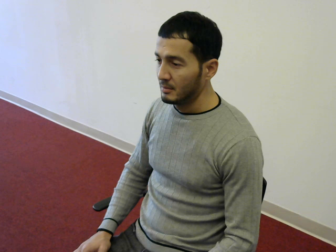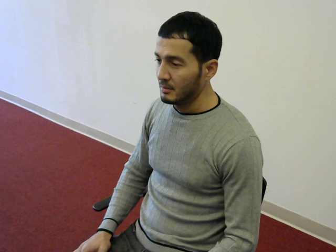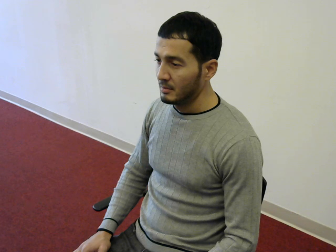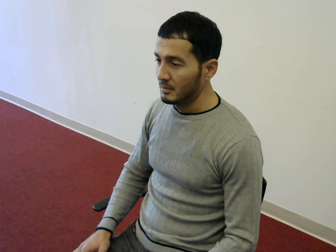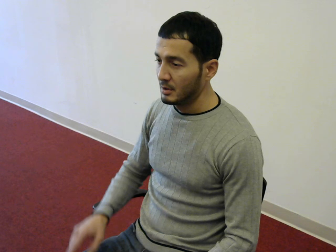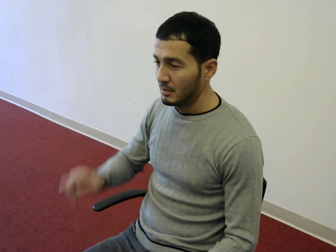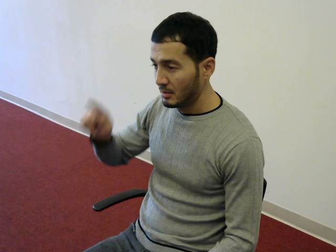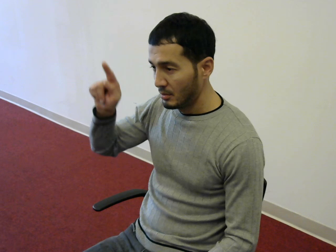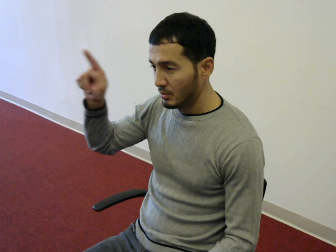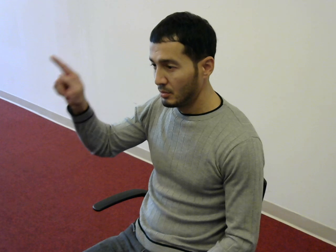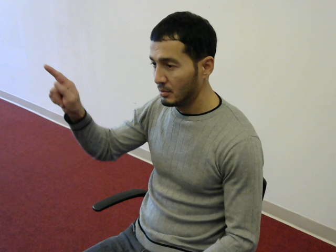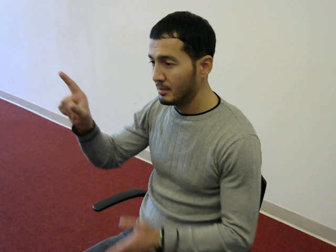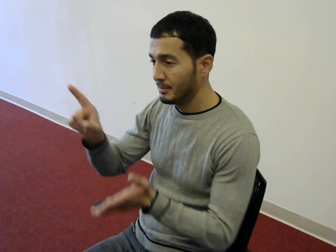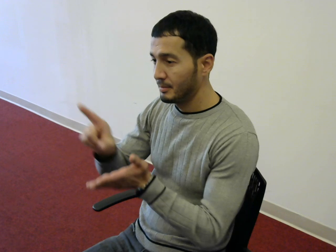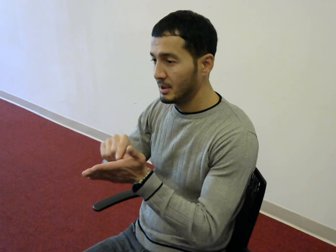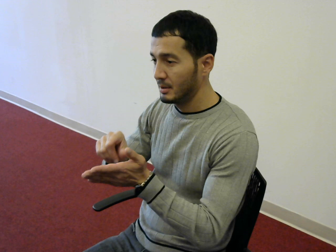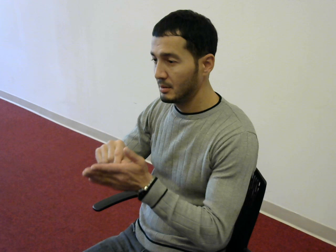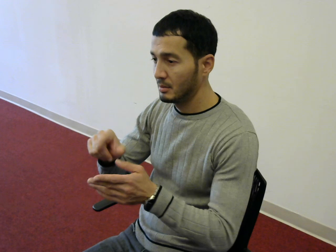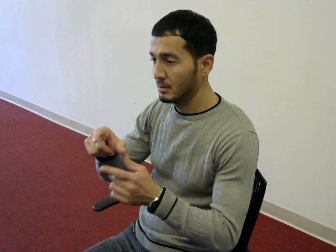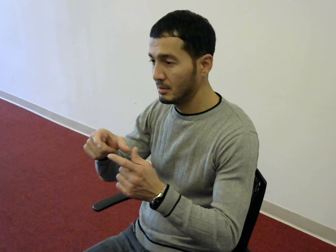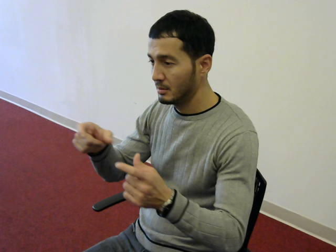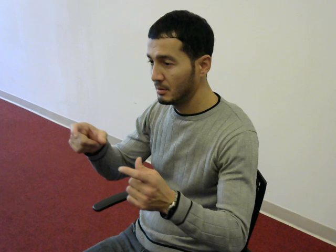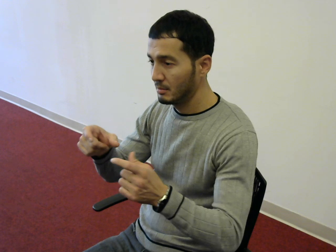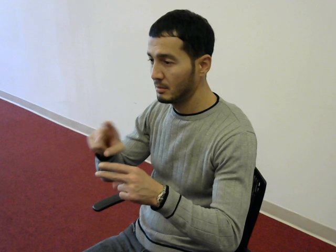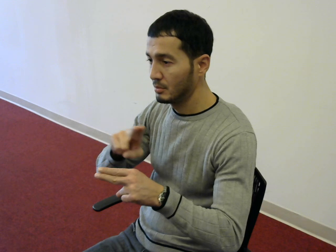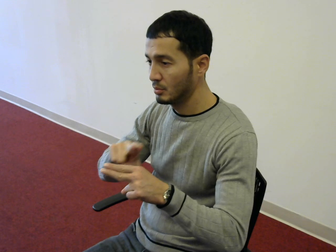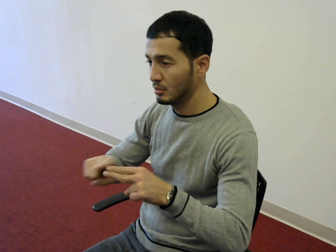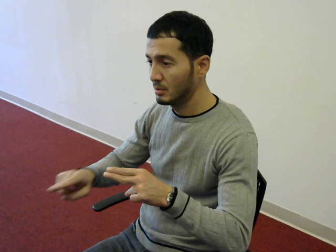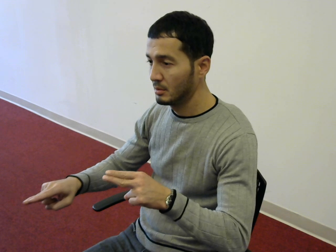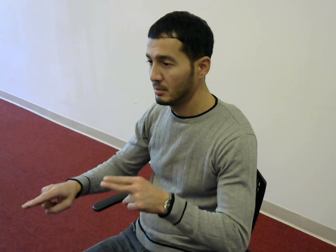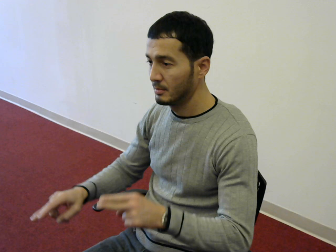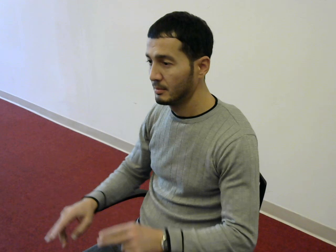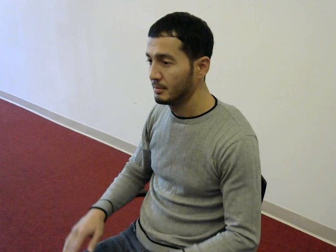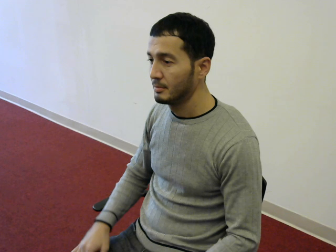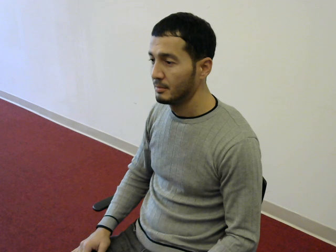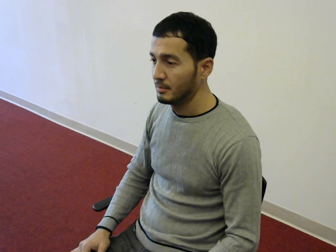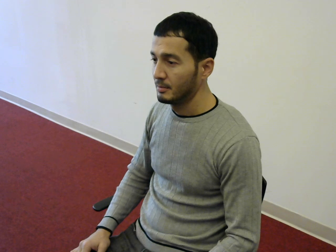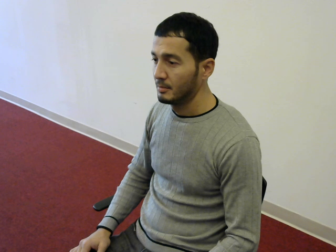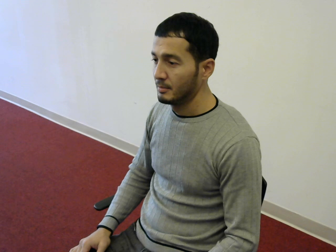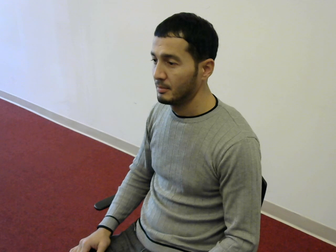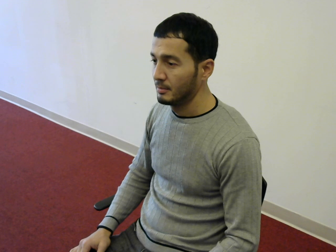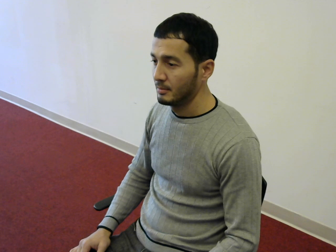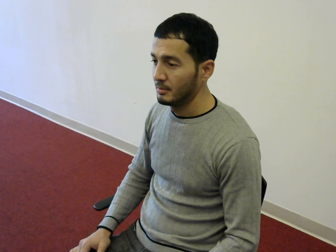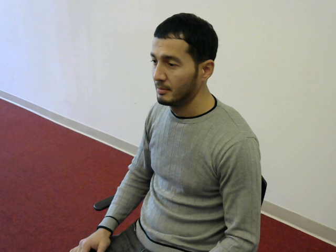O pensiya kartını itirib